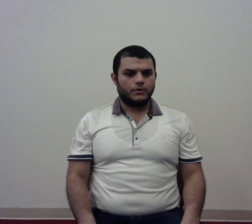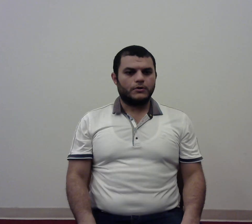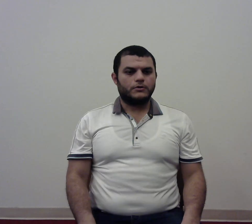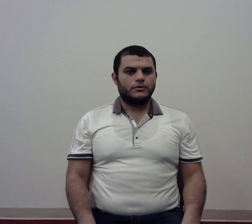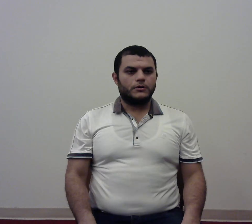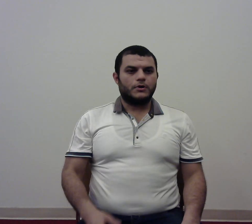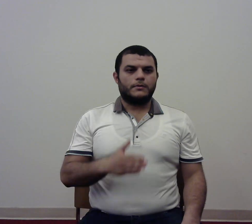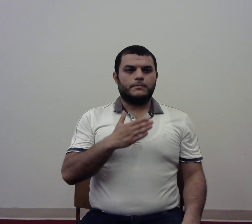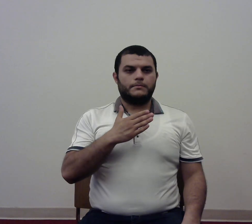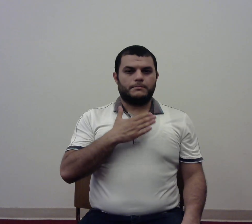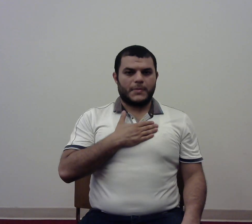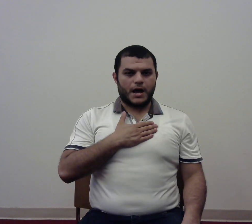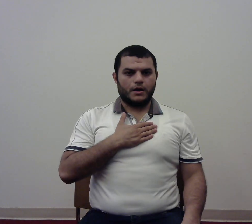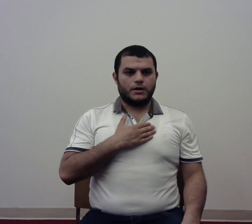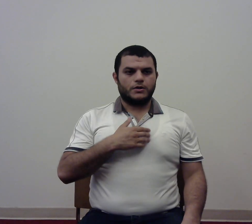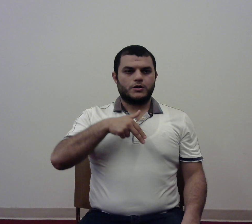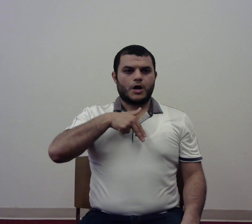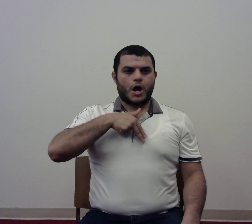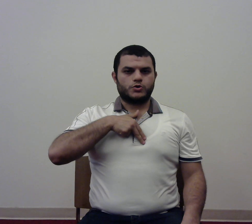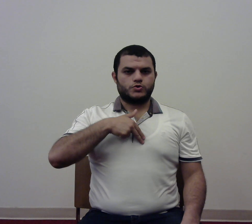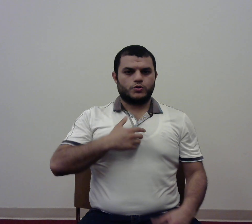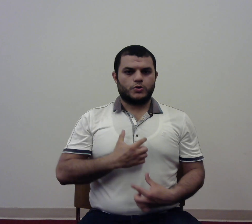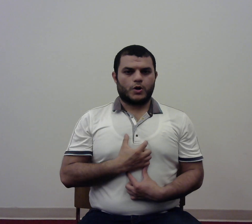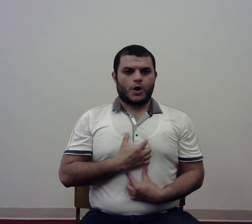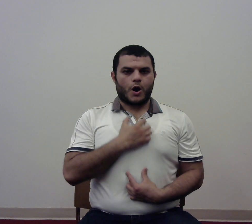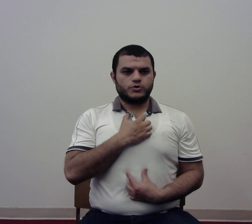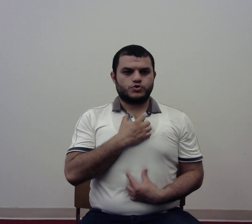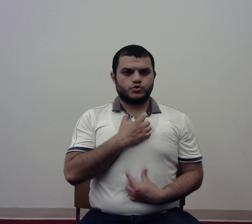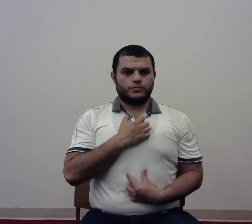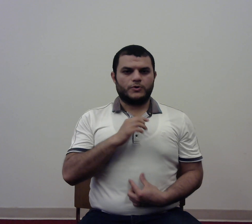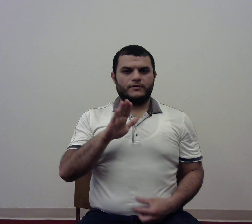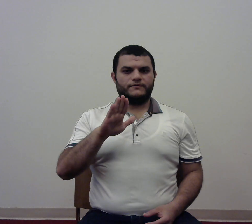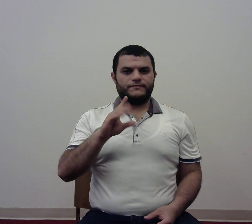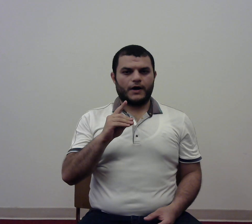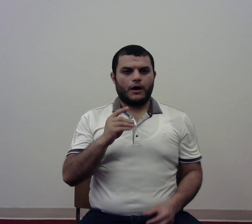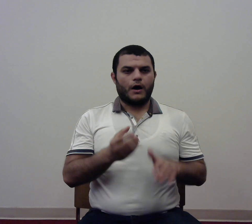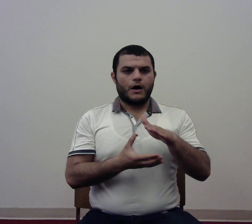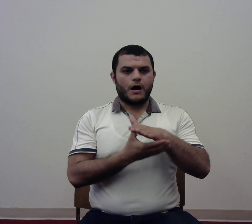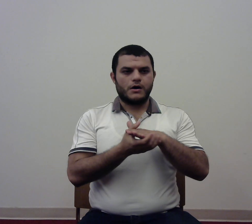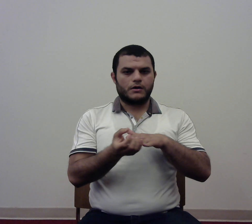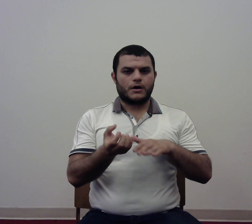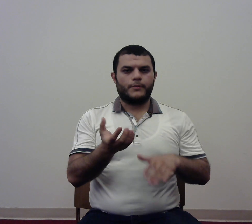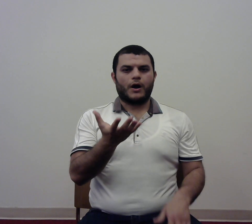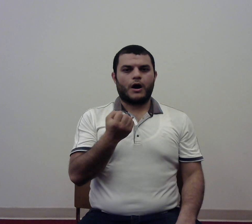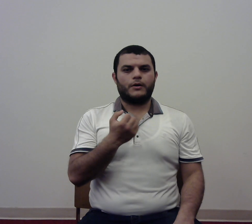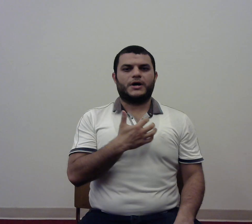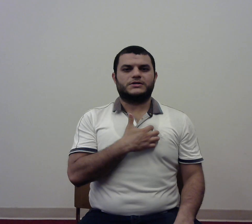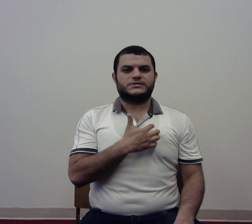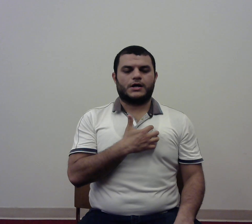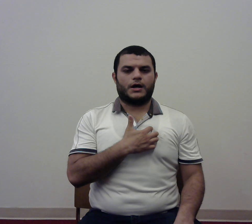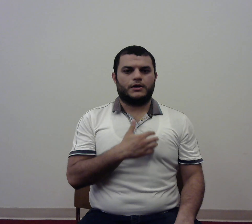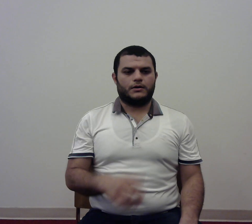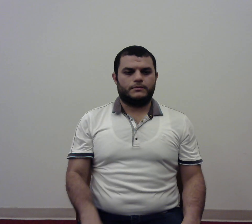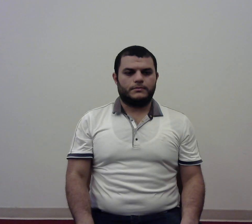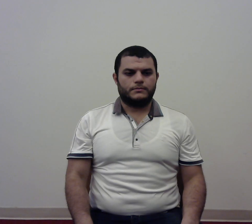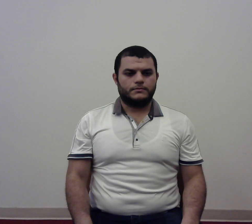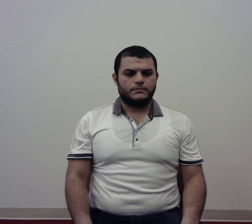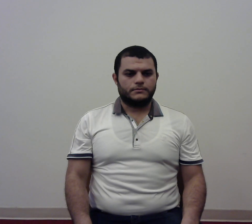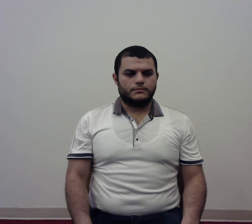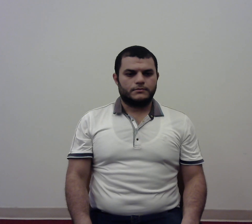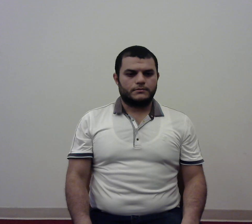Mən kostyum, qalstuk və ayaqqabı almaq istəyirəm